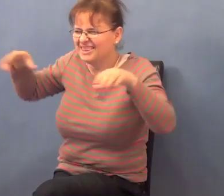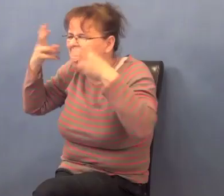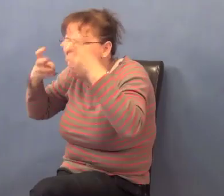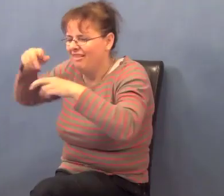Oni szukali.